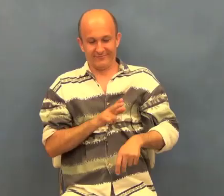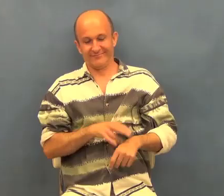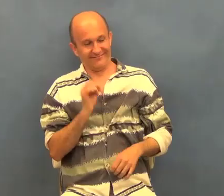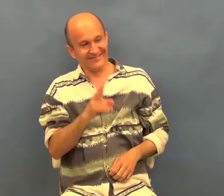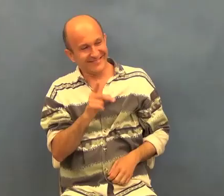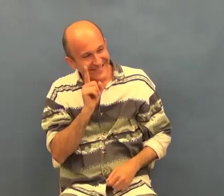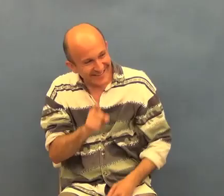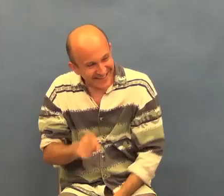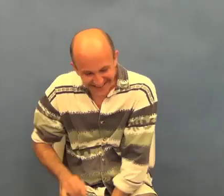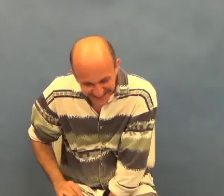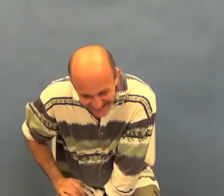Zegar, tak, prawda.